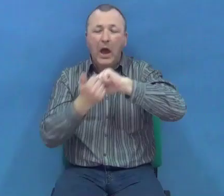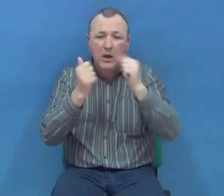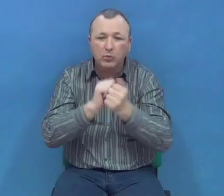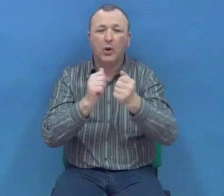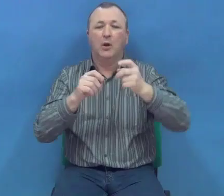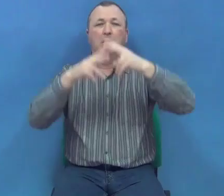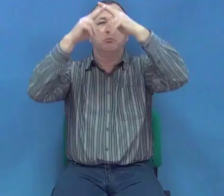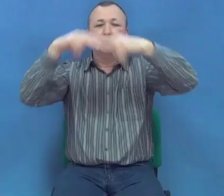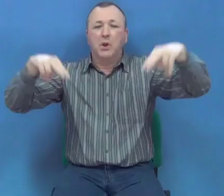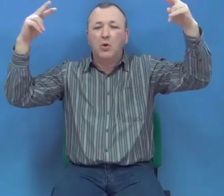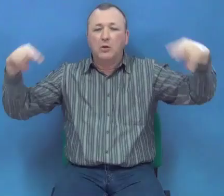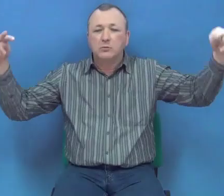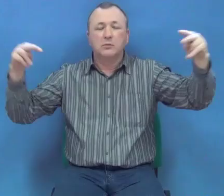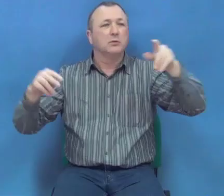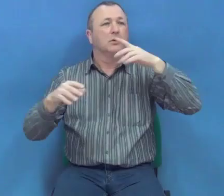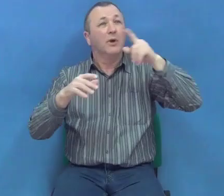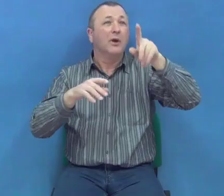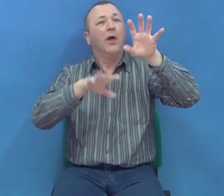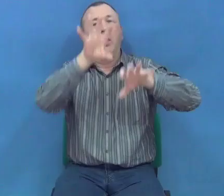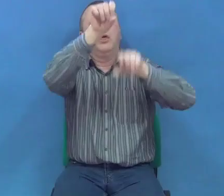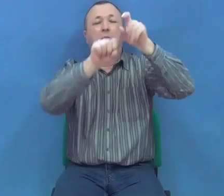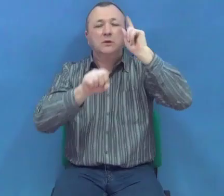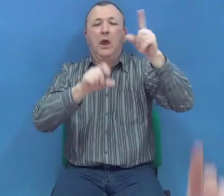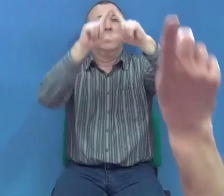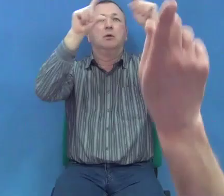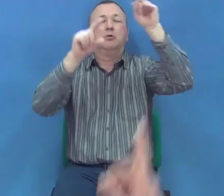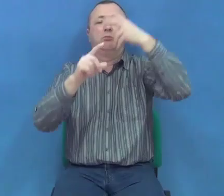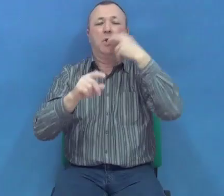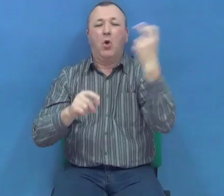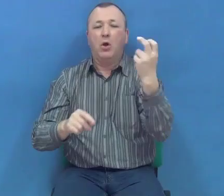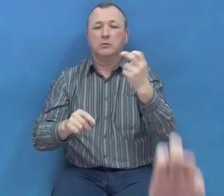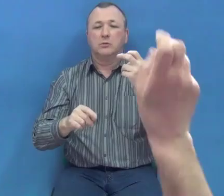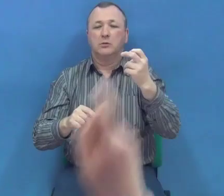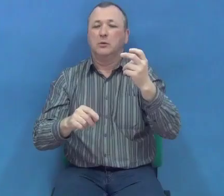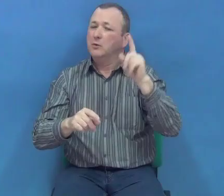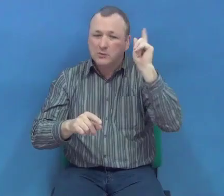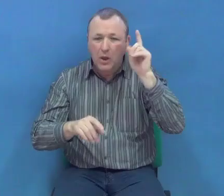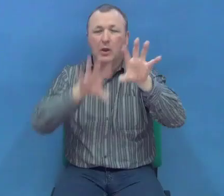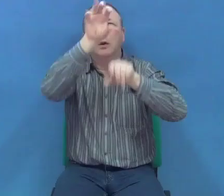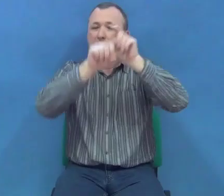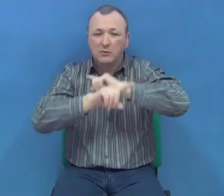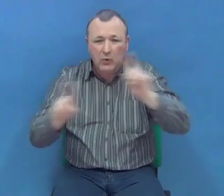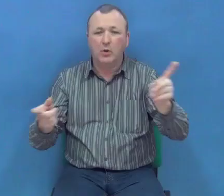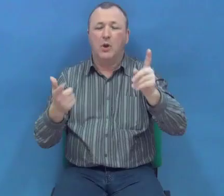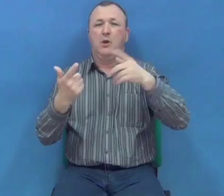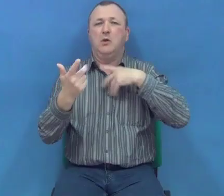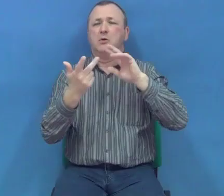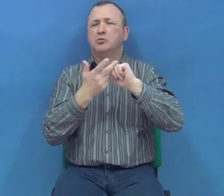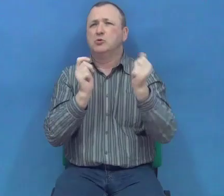Albo sieć trakcyjna, nie wolno się na nią wspinać, ponieważ tam jest prąd. To dlatego jest zakaz wspinania się.